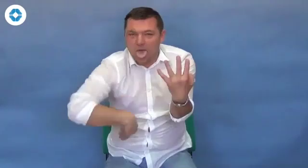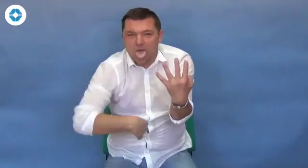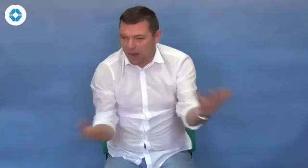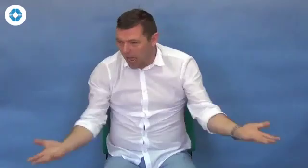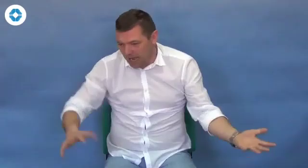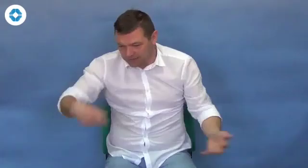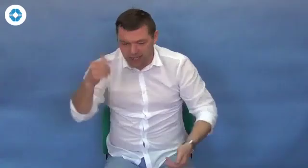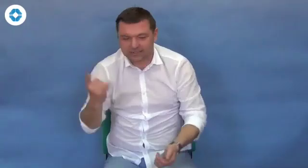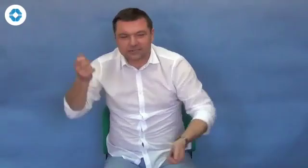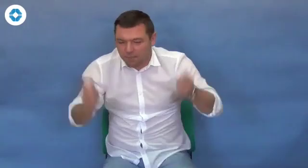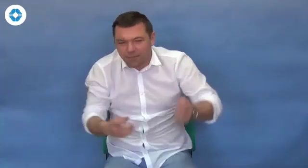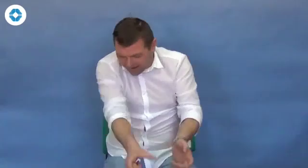Dziecko zabrało, żeby na nim grać jak na cymbałkach.